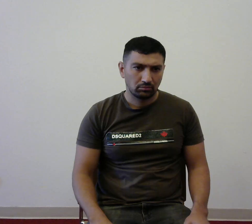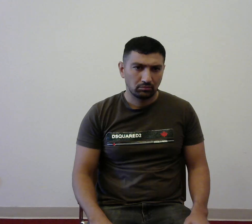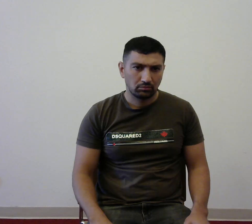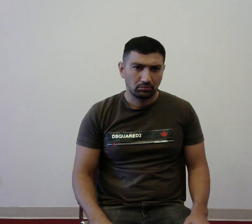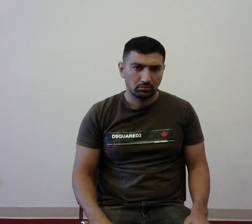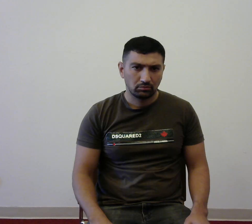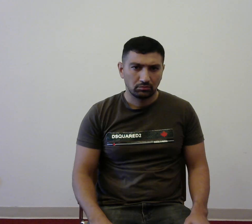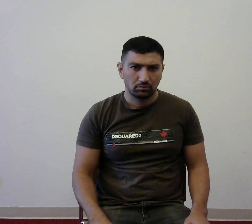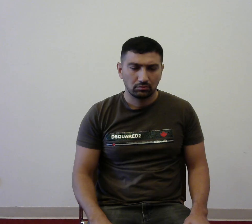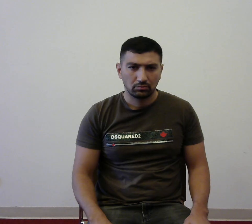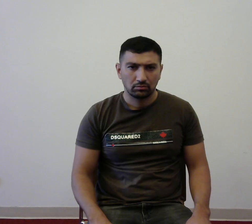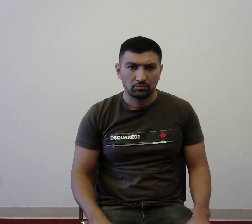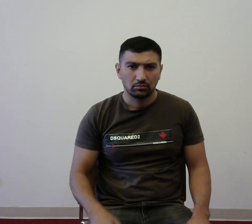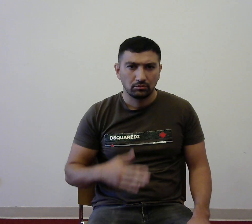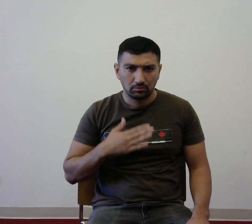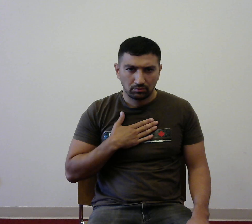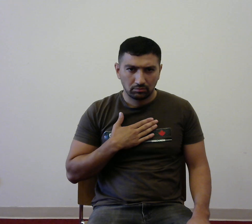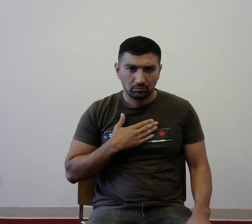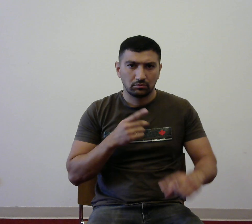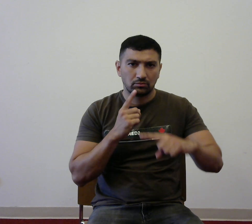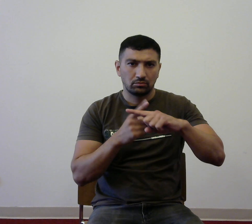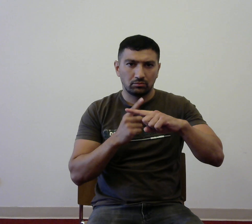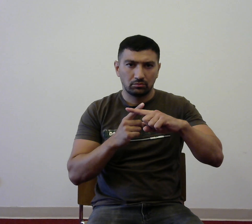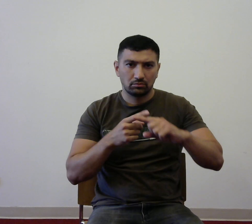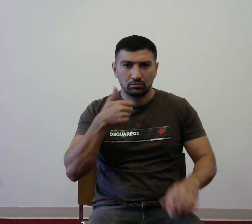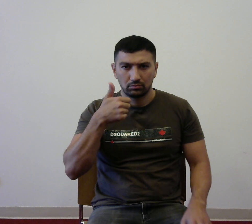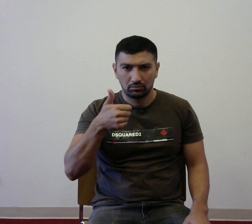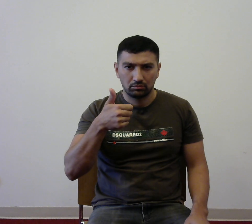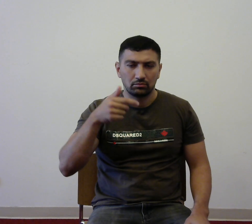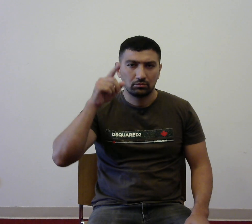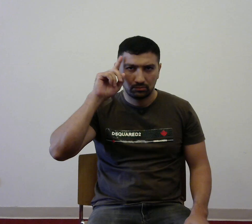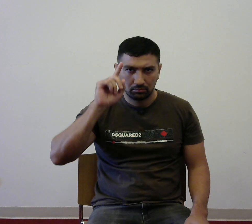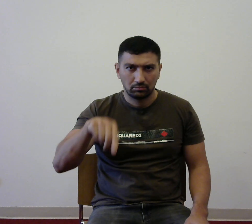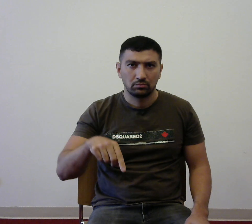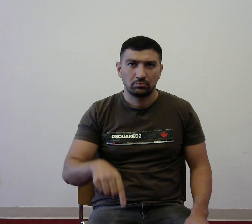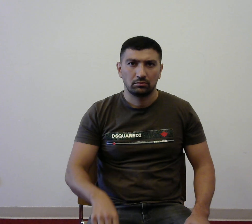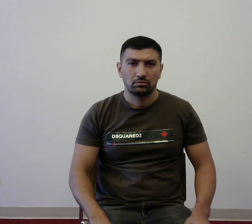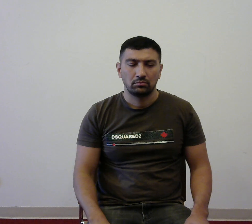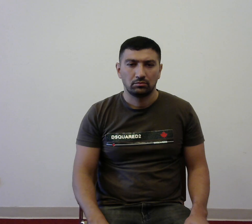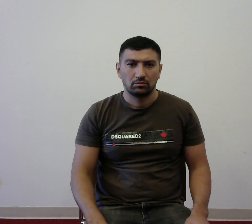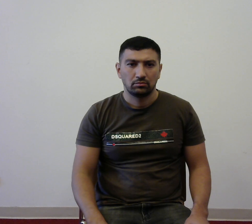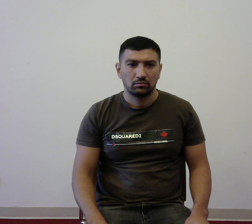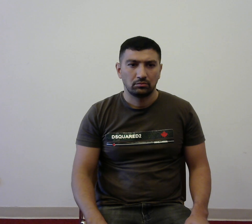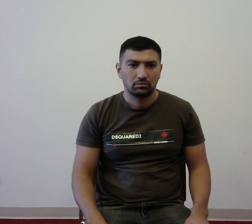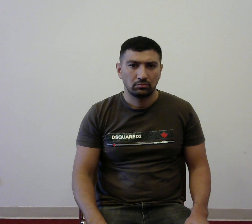Mən riyaziyyatı yaxşı bilirəm